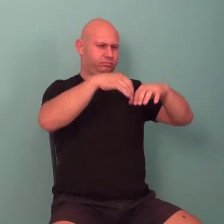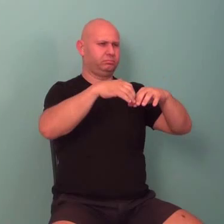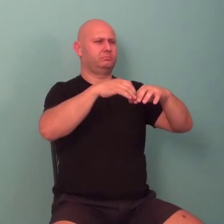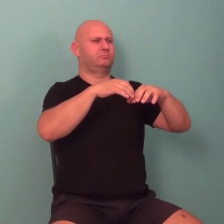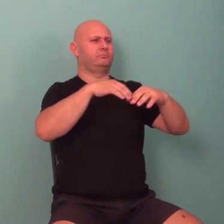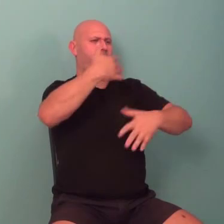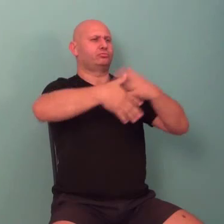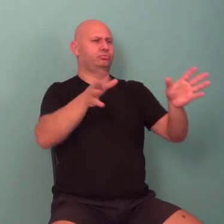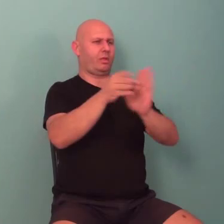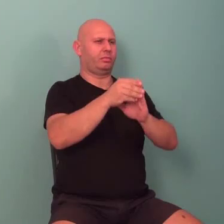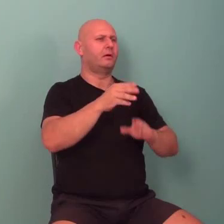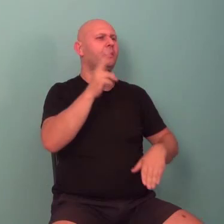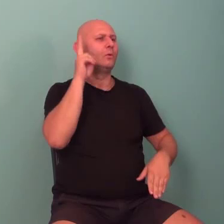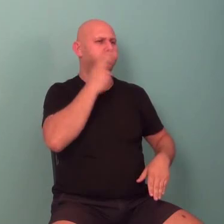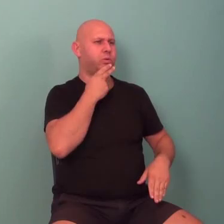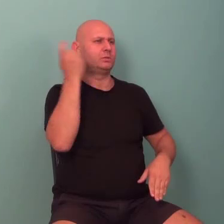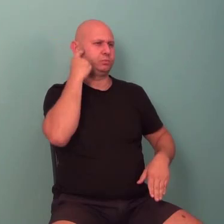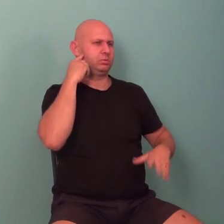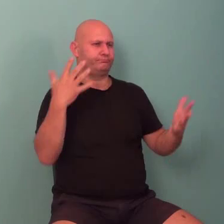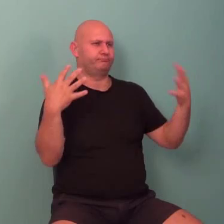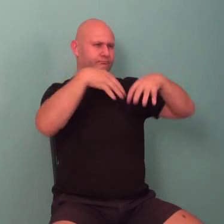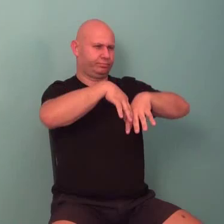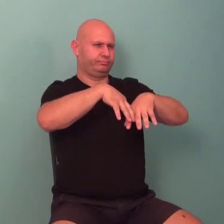Byli pomieszani: Głusi razem ze słyszącymi.